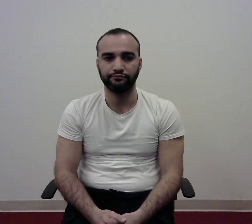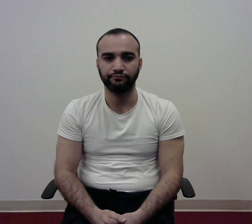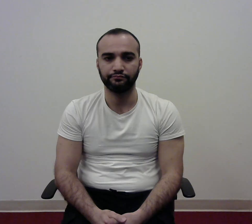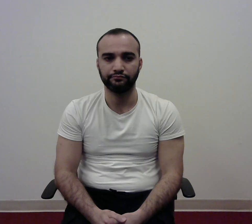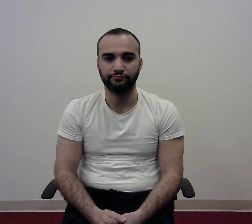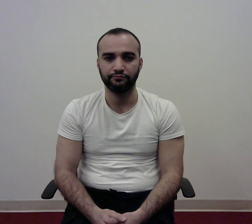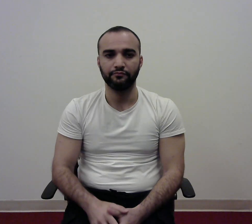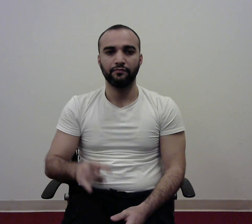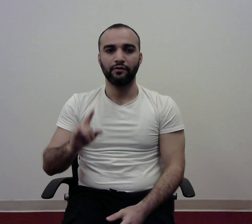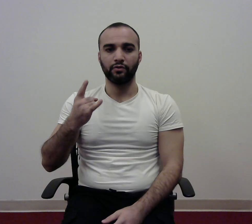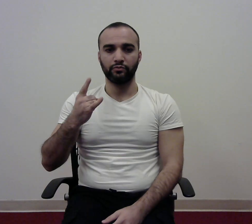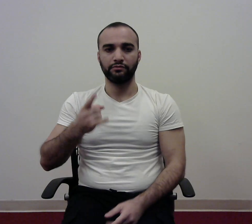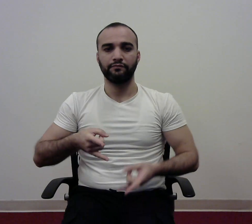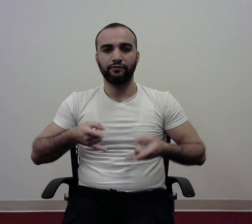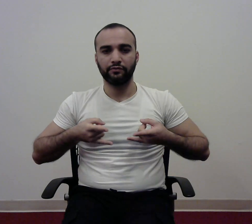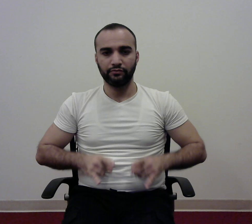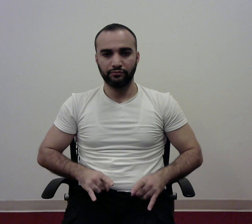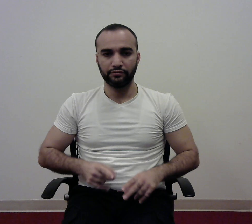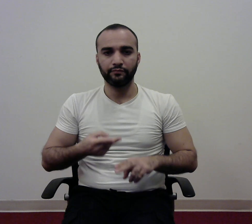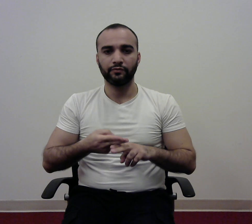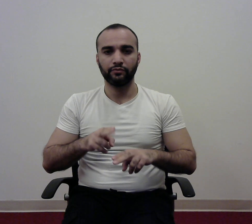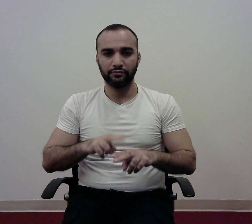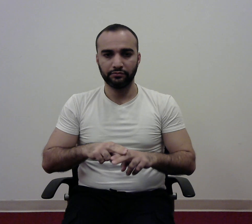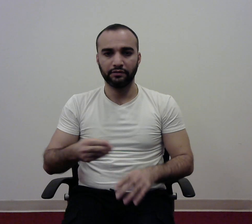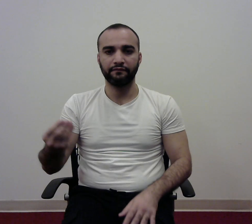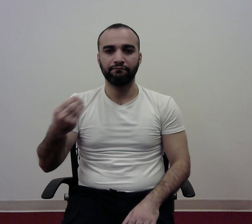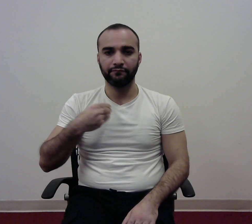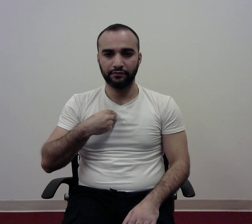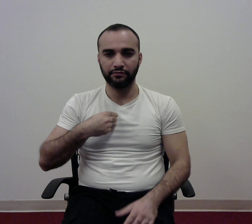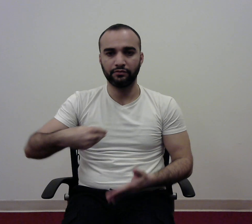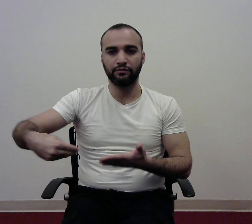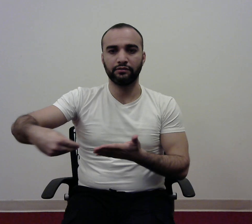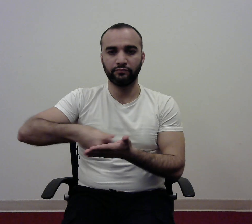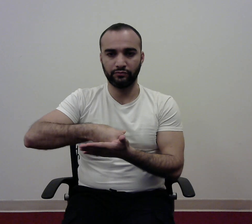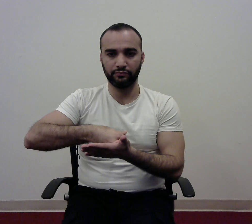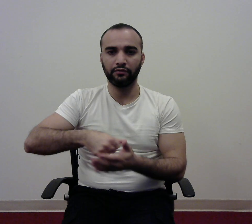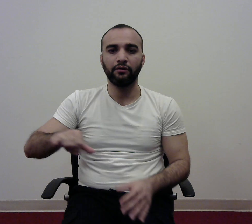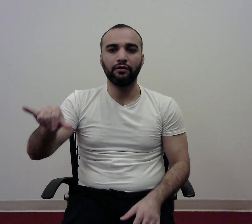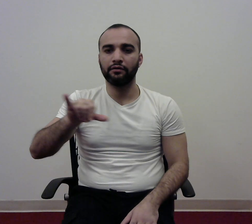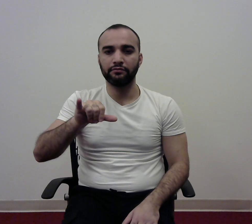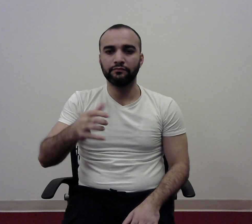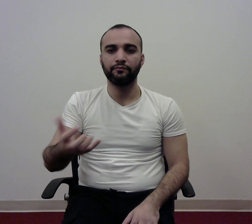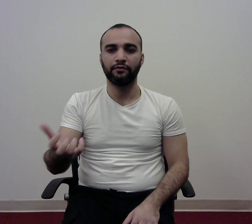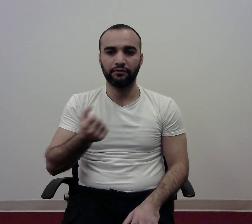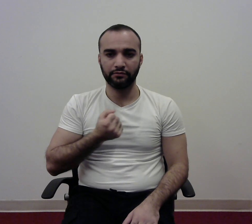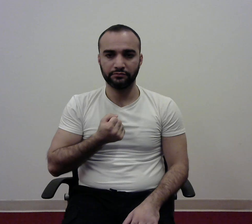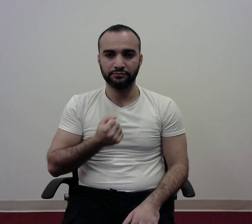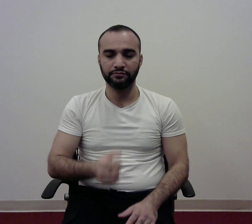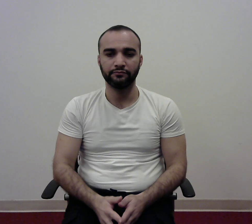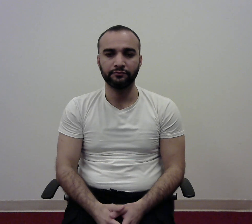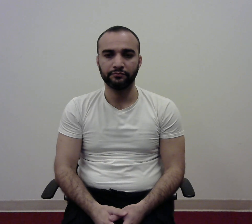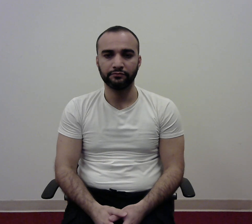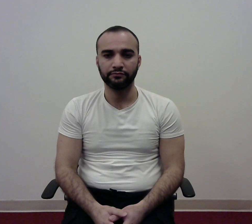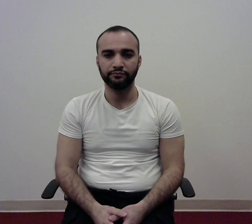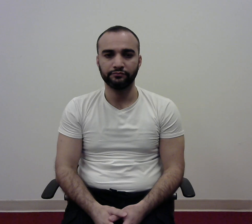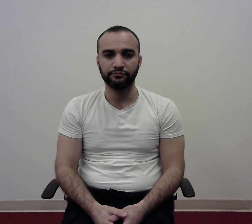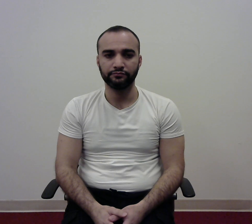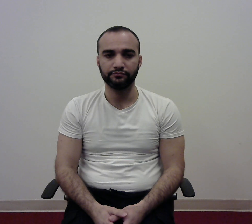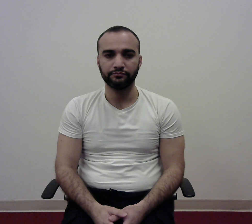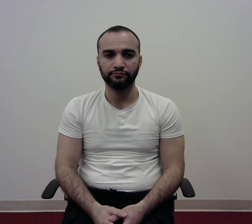Uşağın doğulmasına görə verilən ödəniş hardan alınır?